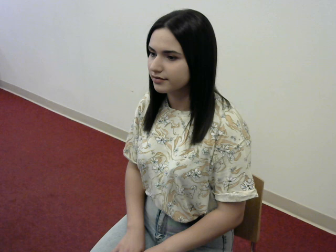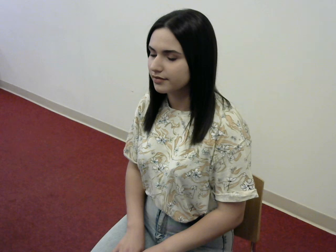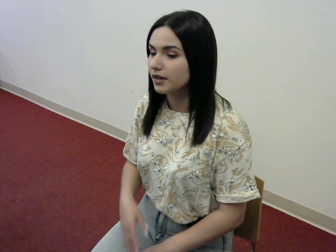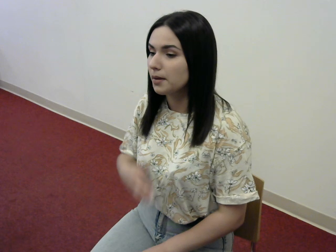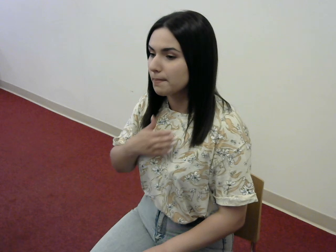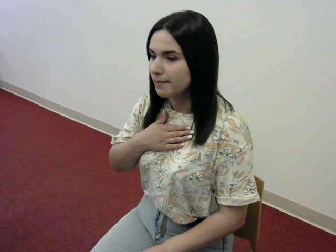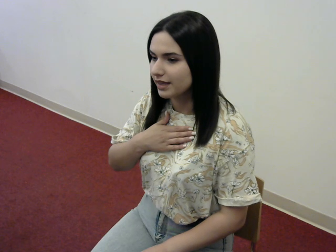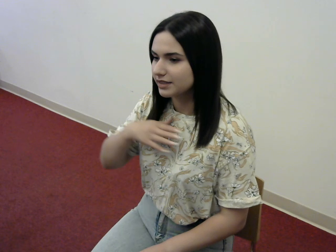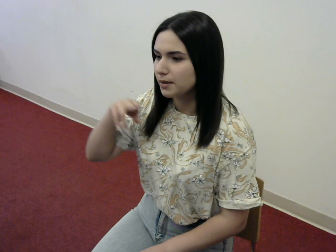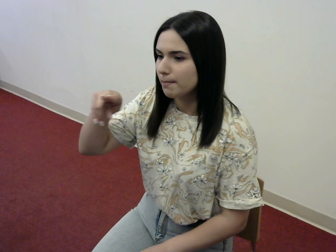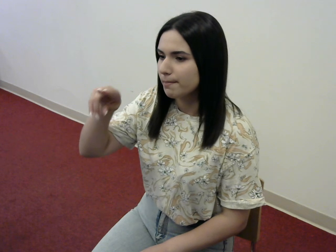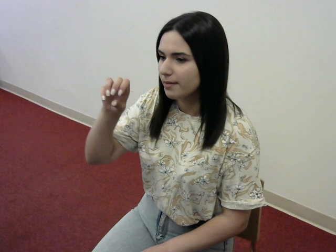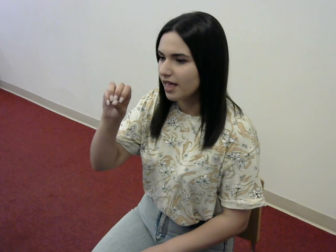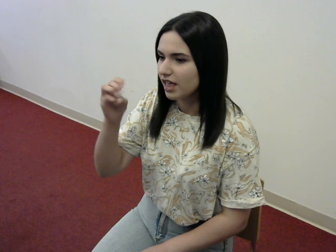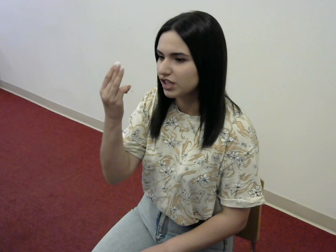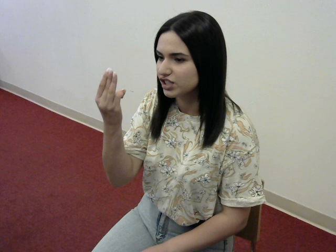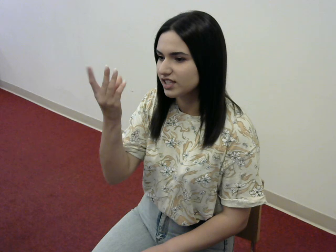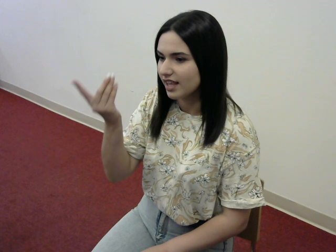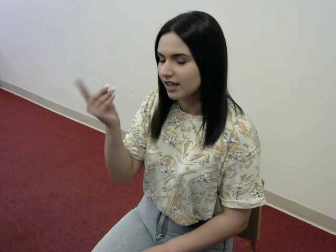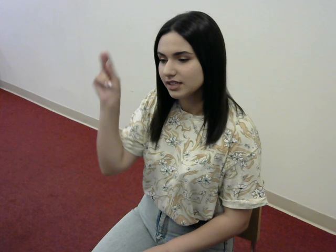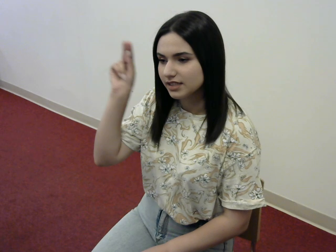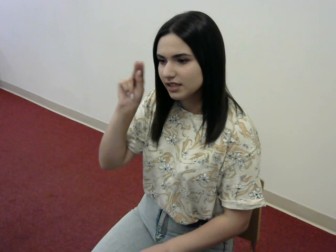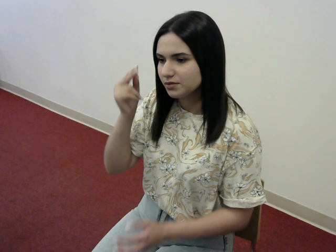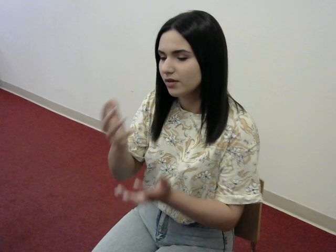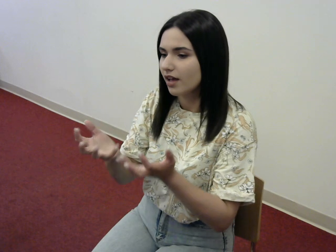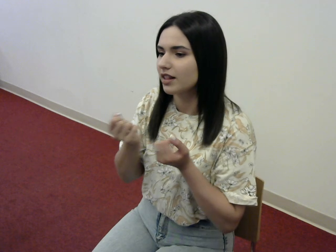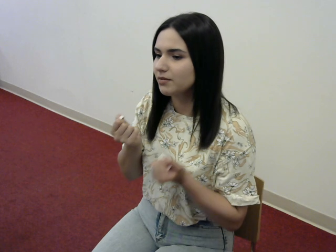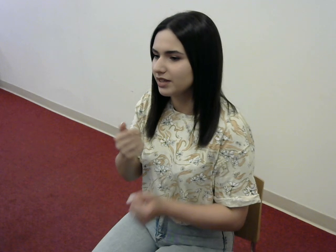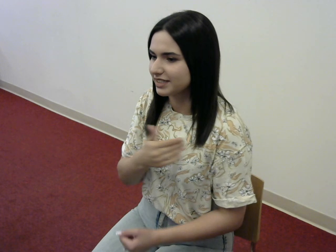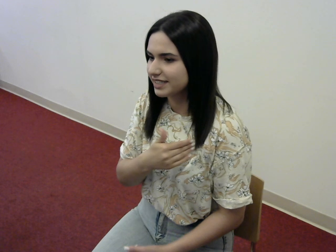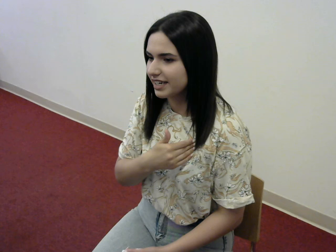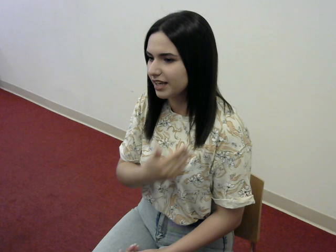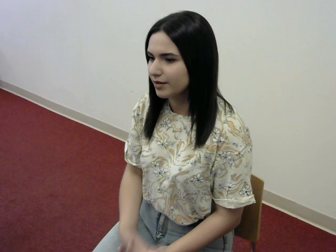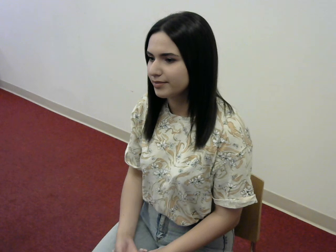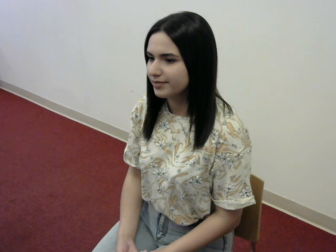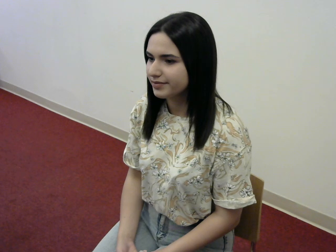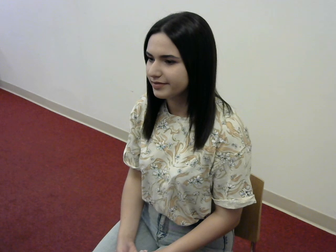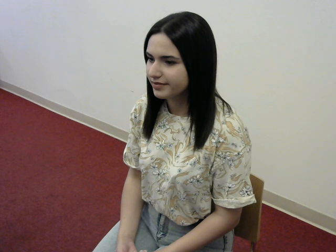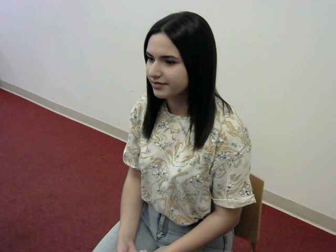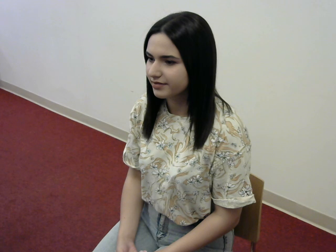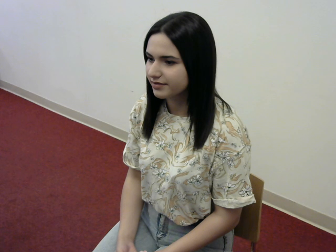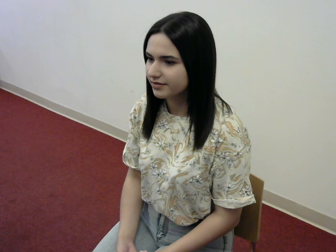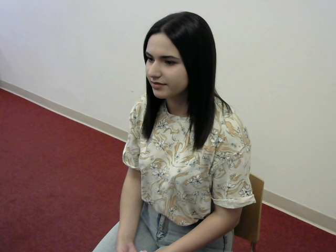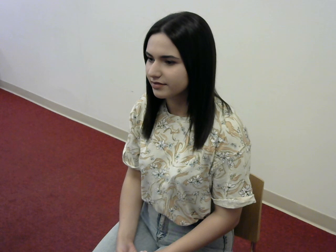Mən peşə təhsili almaq istəyirəm